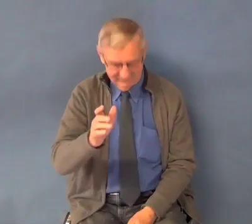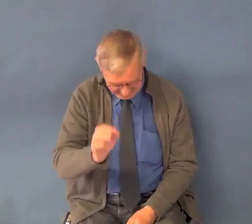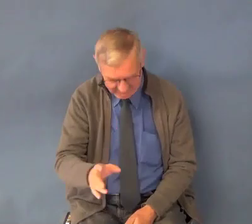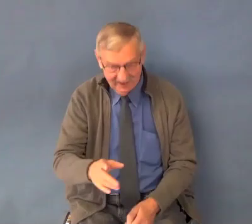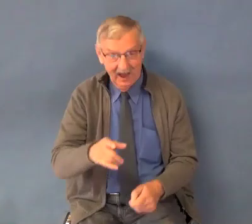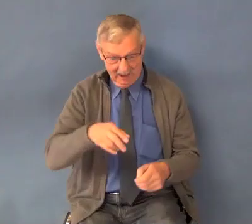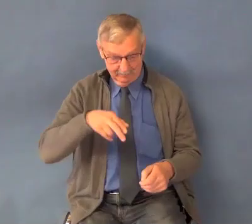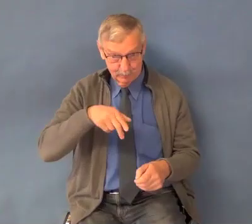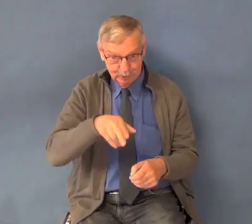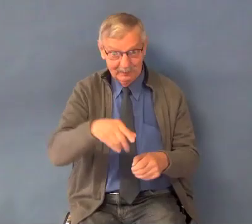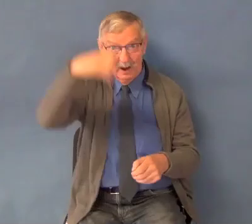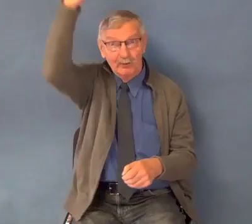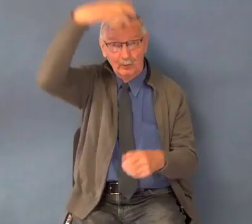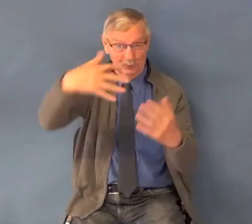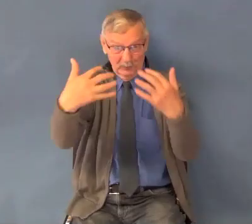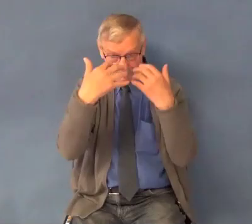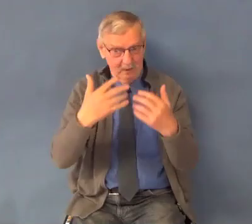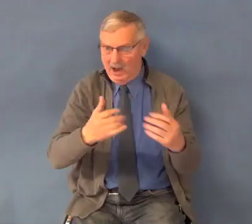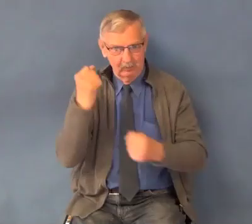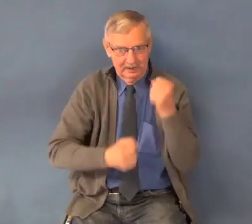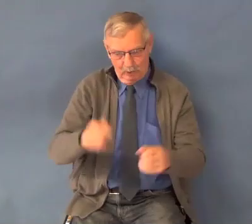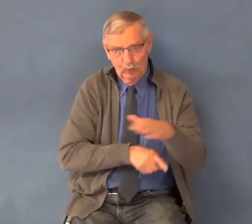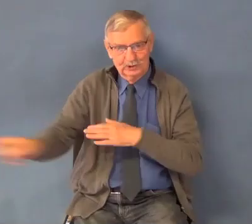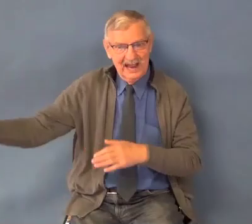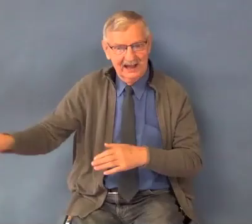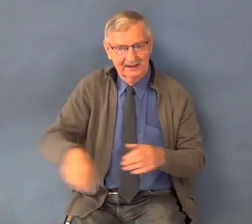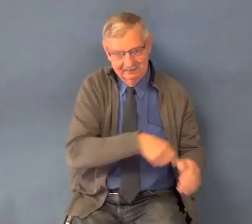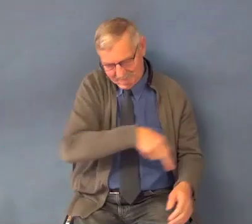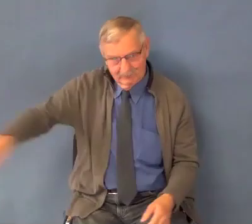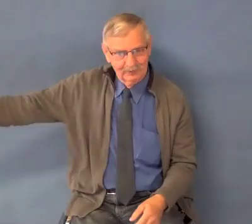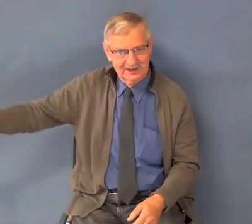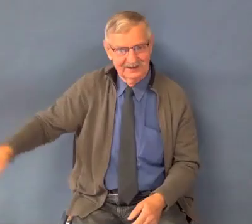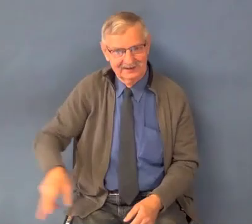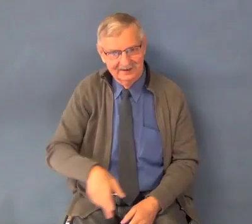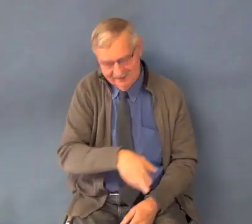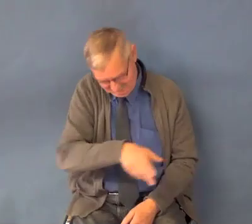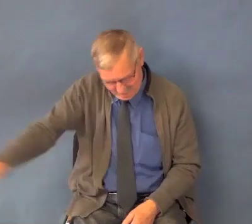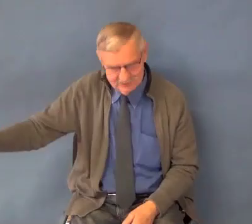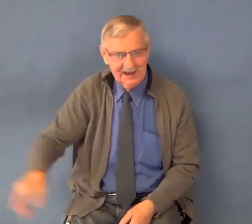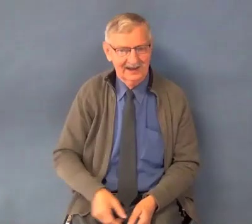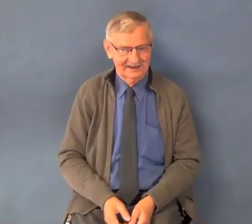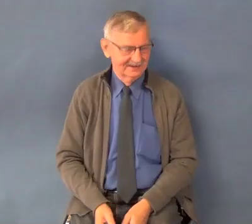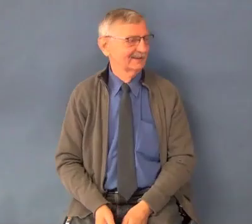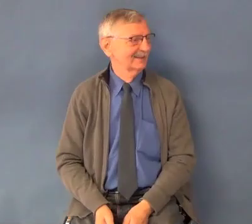Jak idziesz i poczujesz ten zapach, trzeba szybko uciekać.